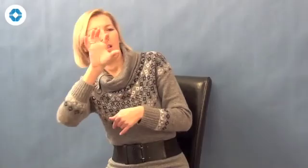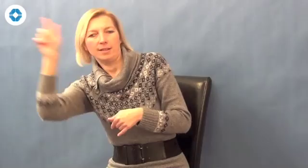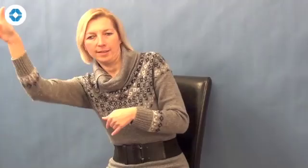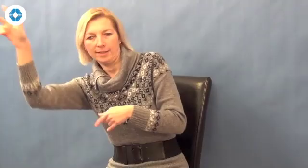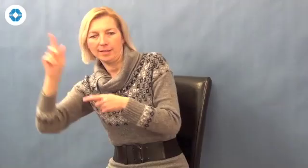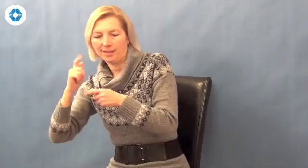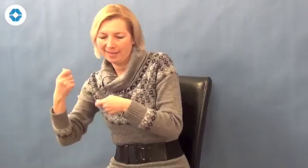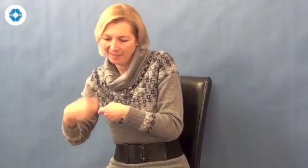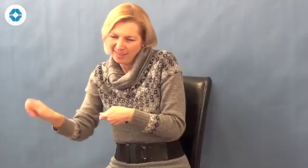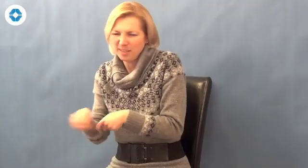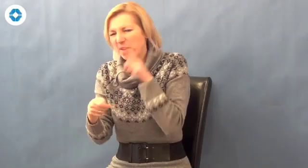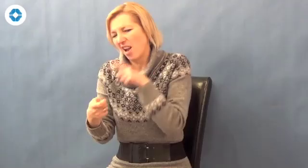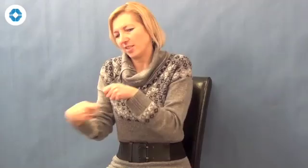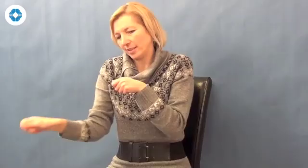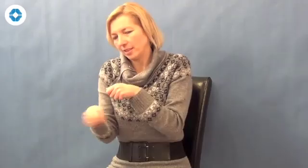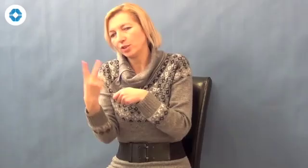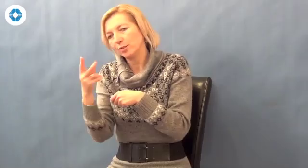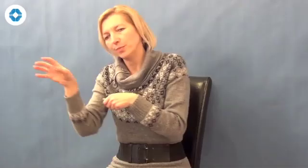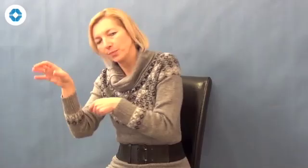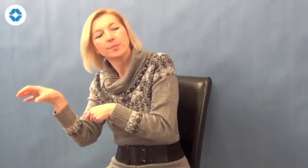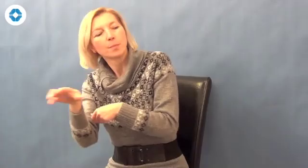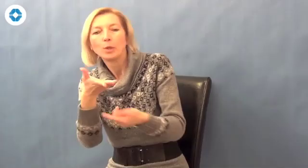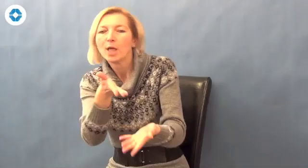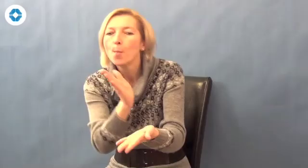Bawią się rakietką do ping-ponga, przyglądają się chłopcu i chcą mu pomóc.